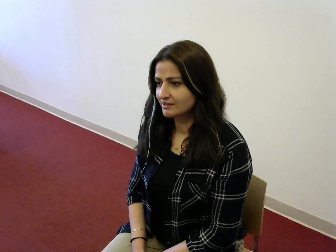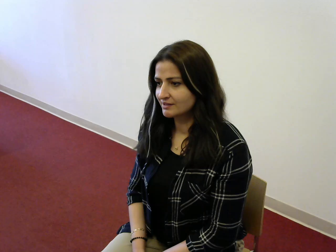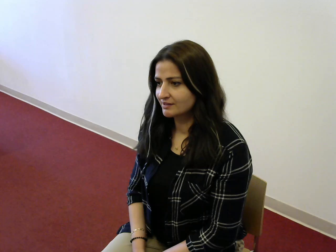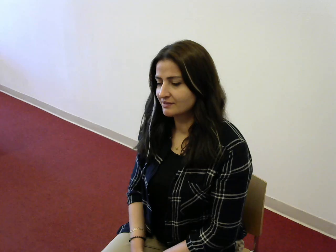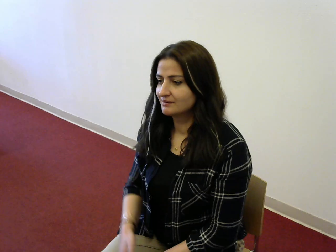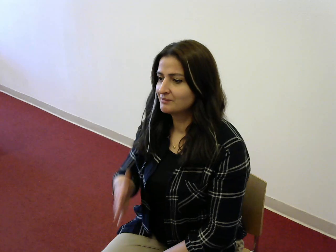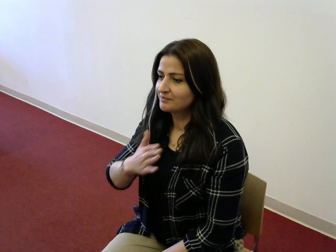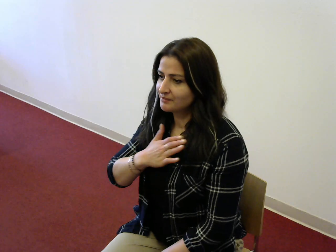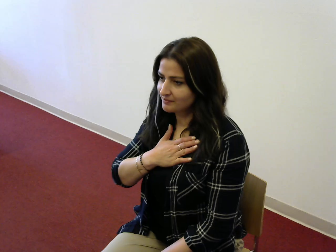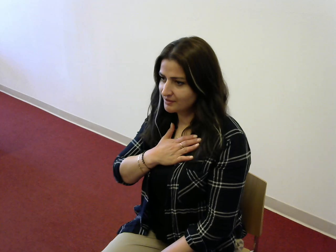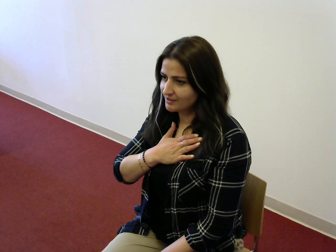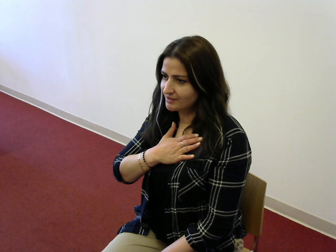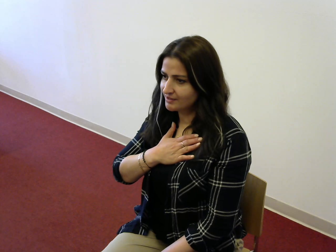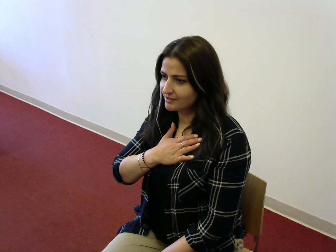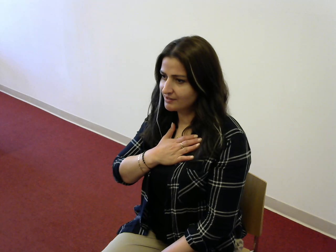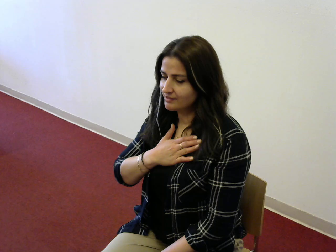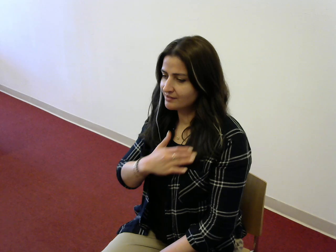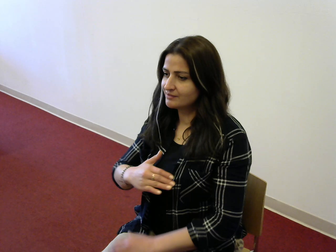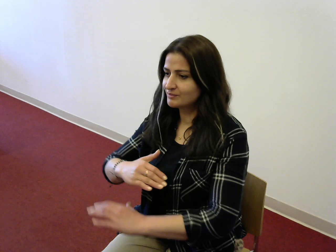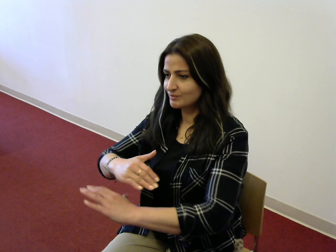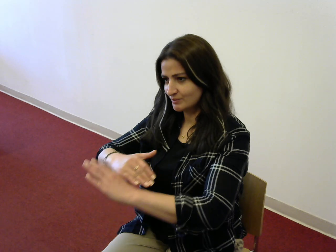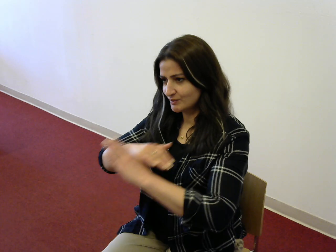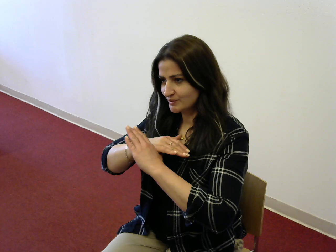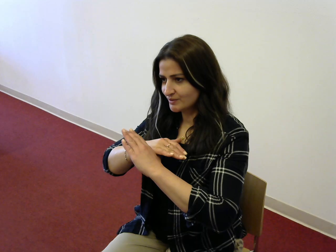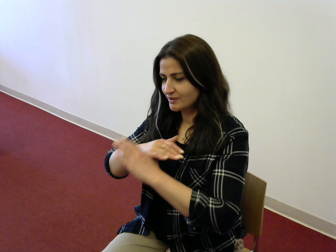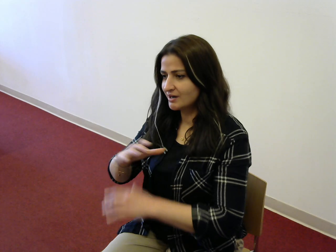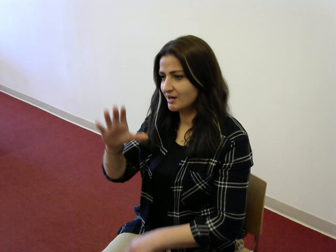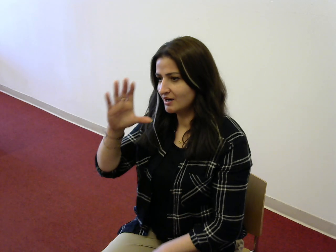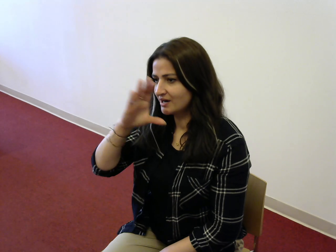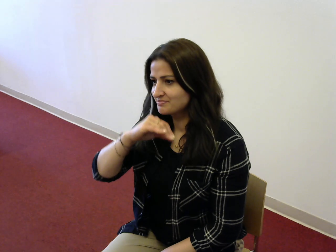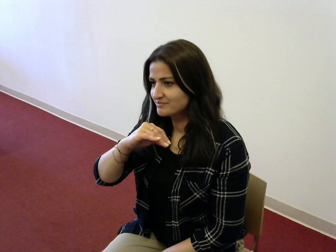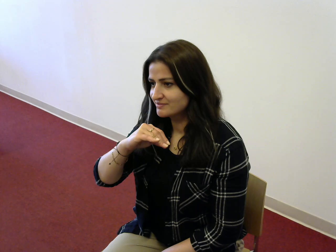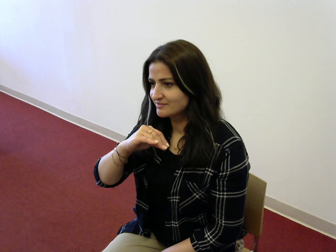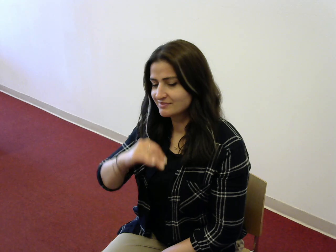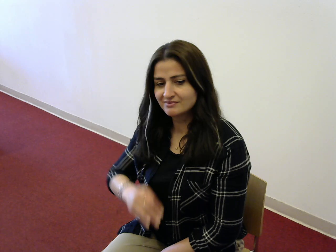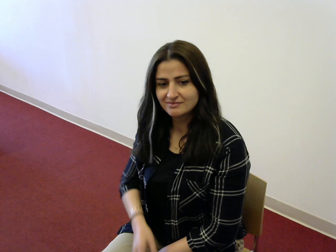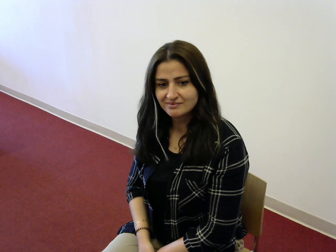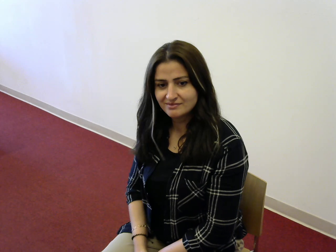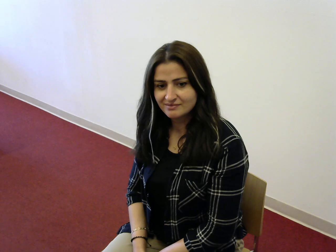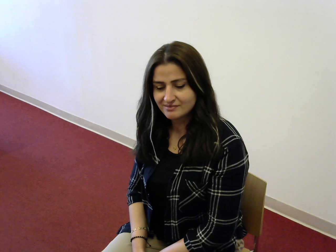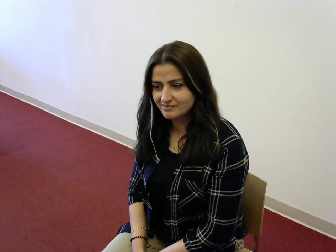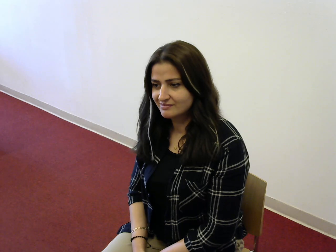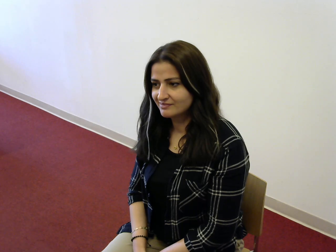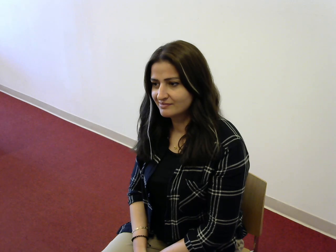Mənə kömək edə bilərsinizmi?